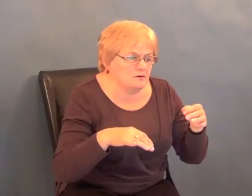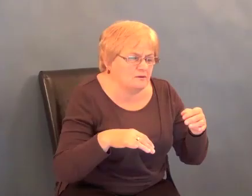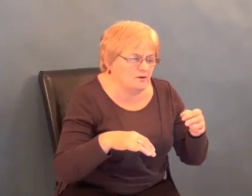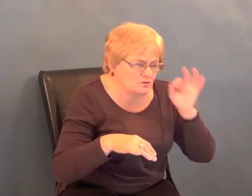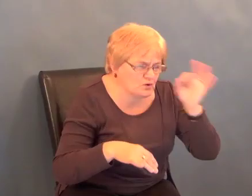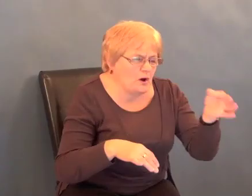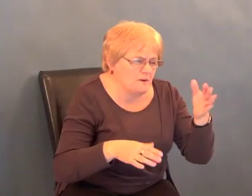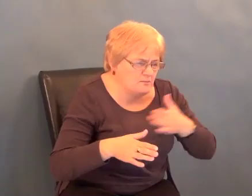Dobrze, mam.